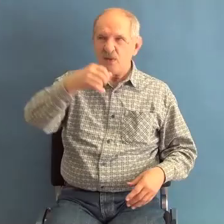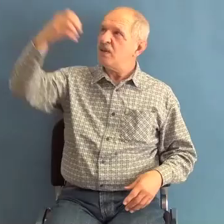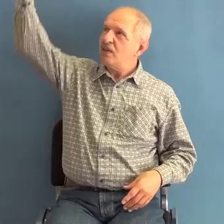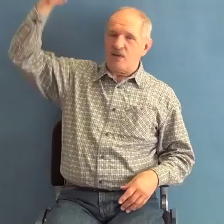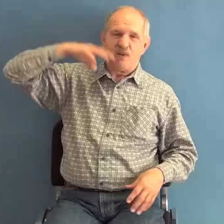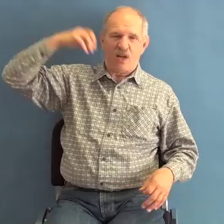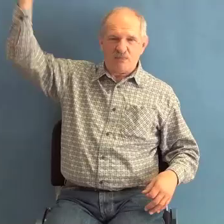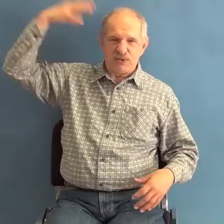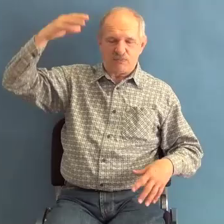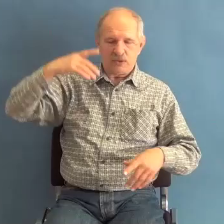Woda leje się z prysznica.